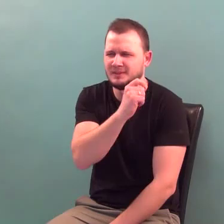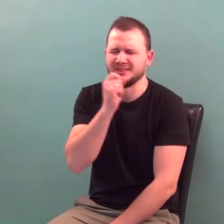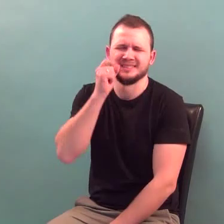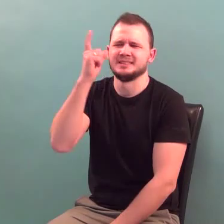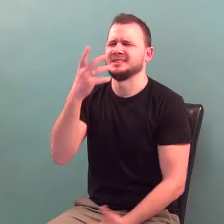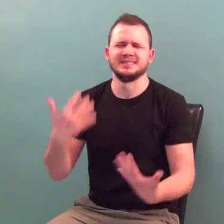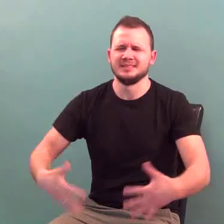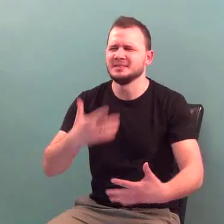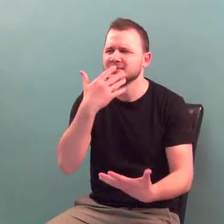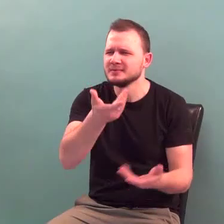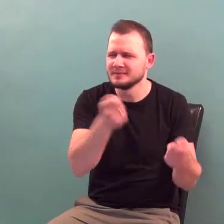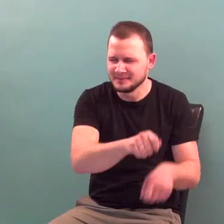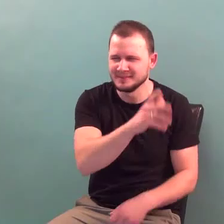Myszka Miki budzi się i jest zdenerwowana, chce wyłączyć budzik.